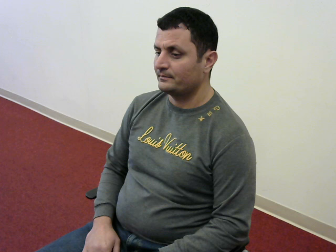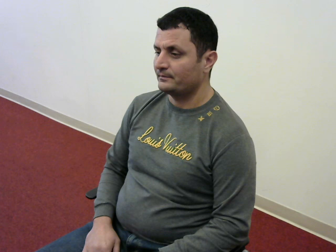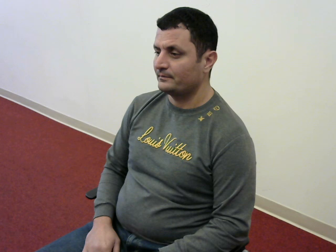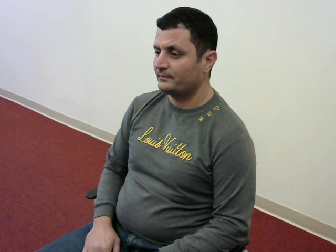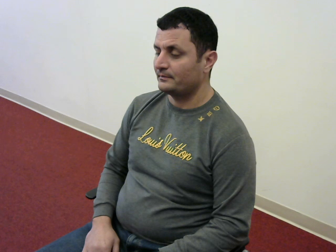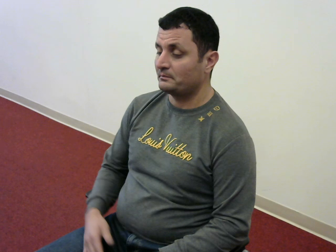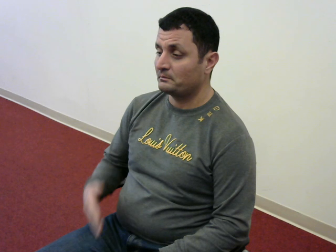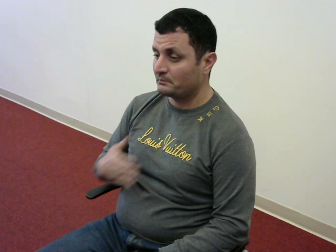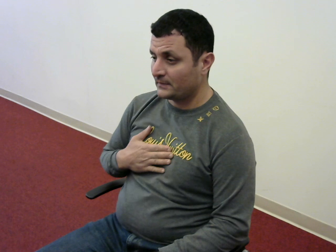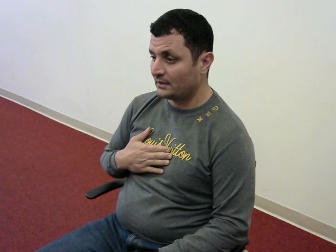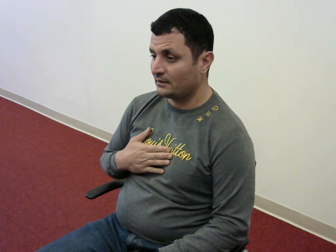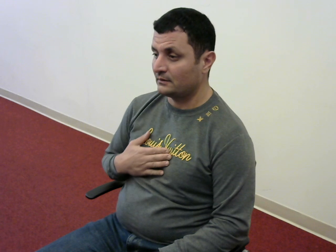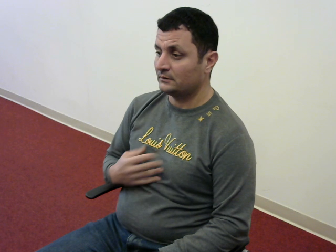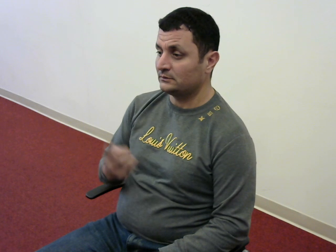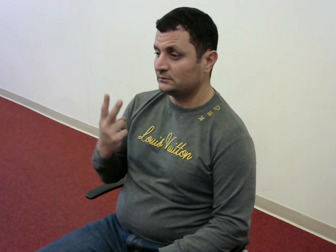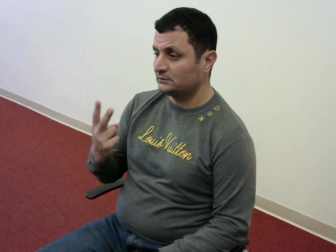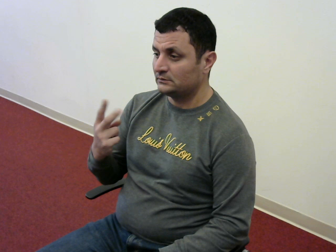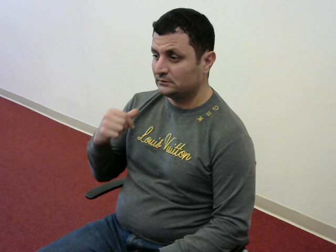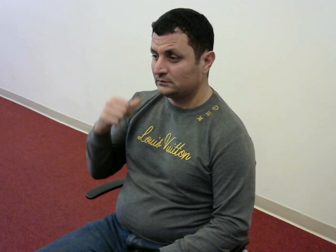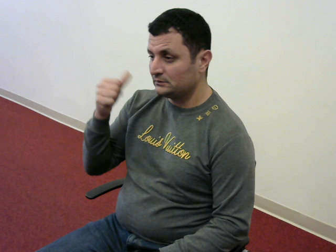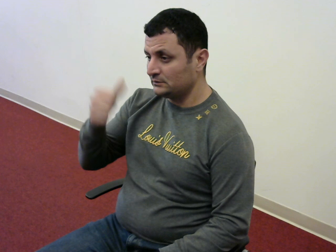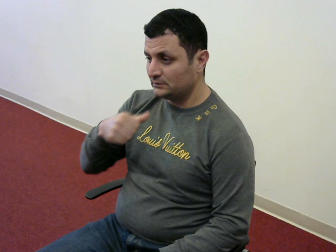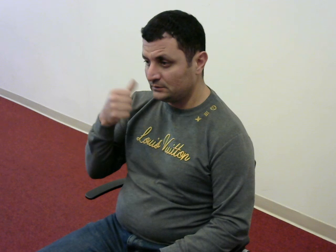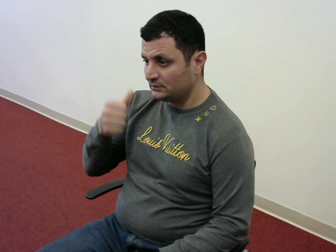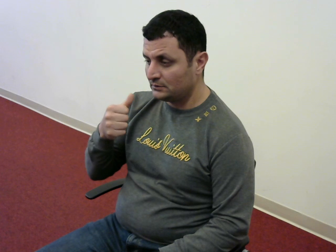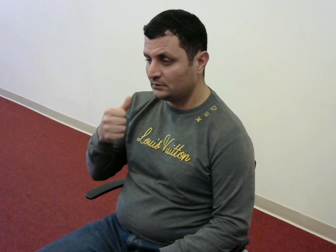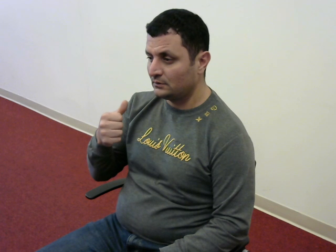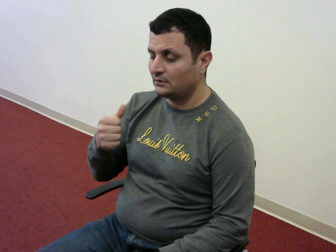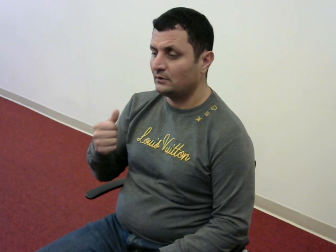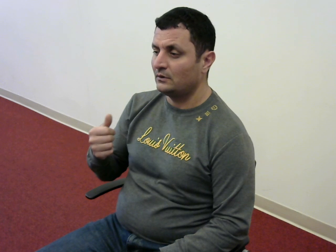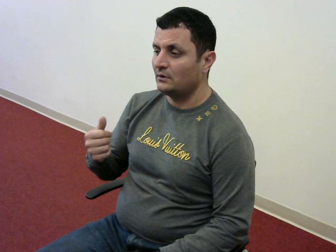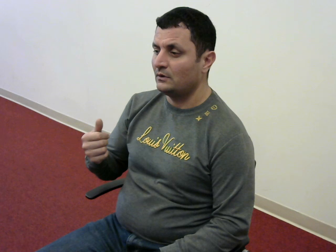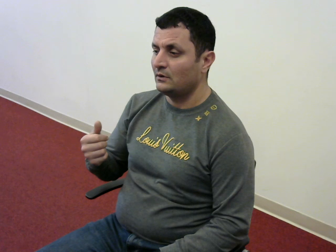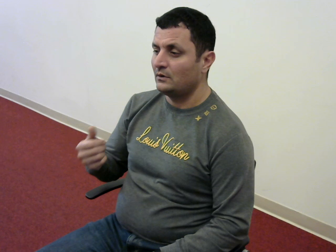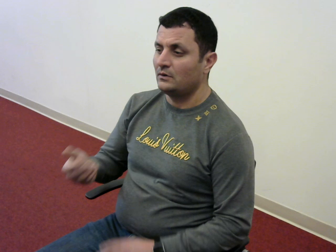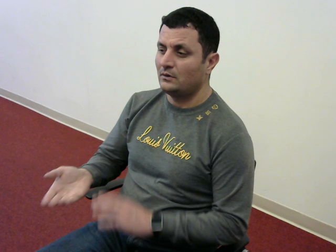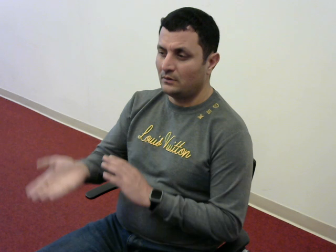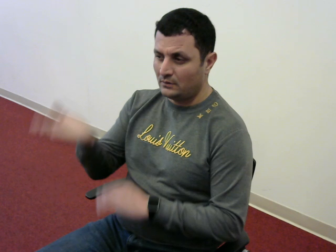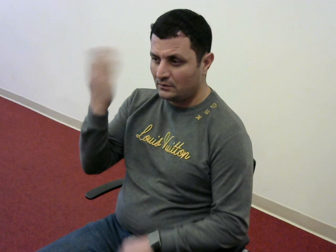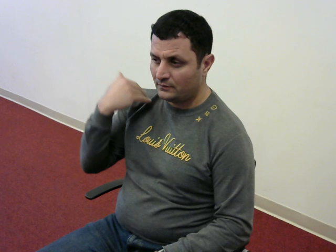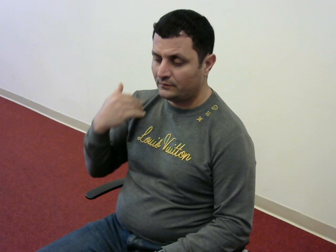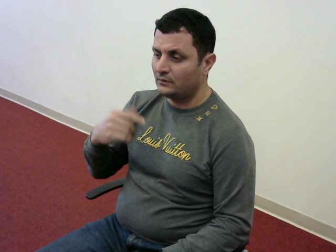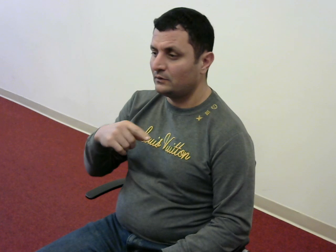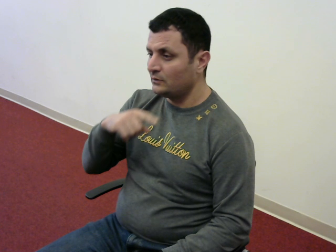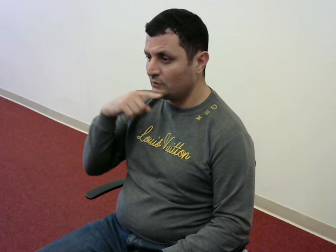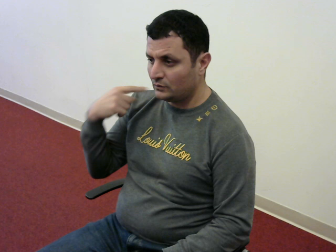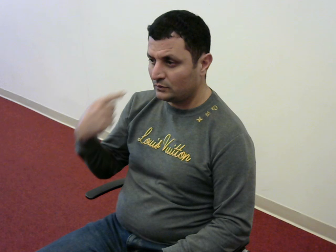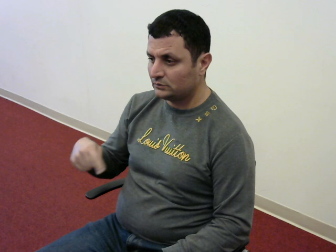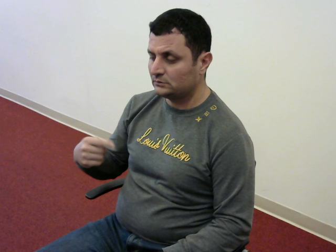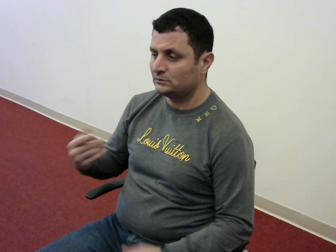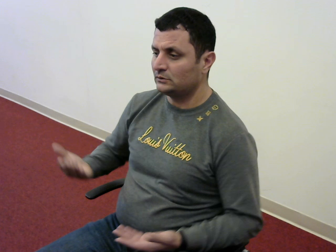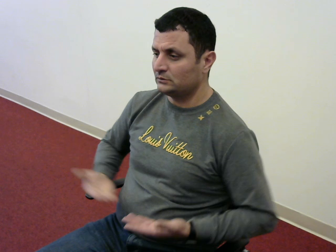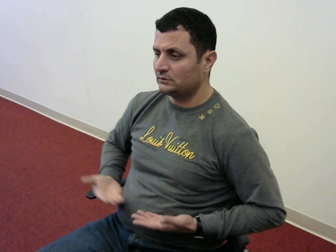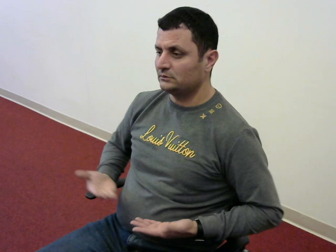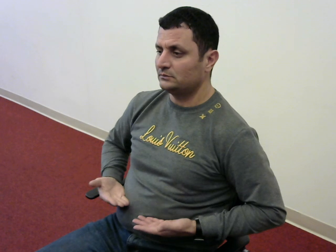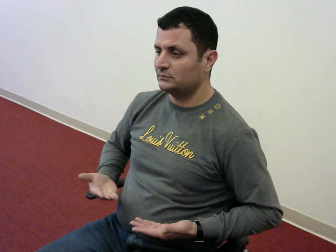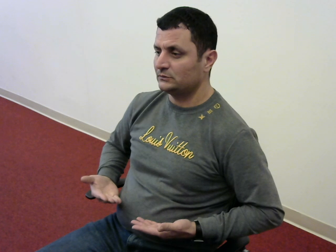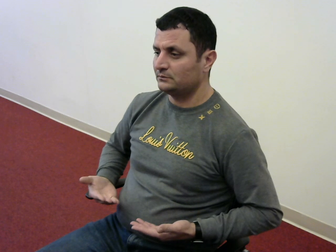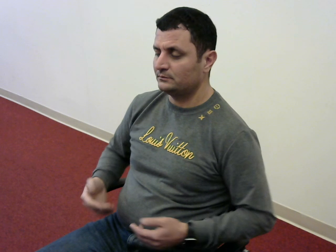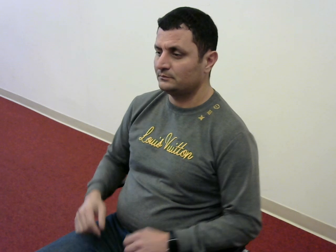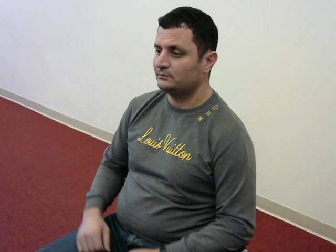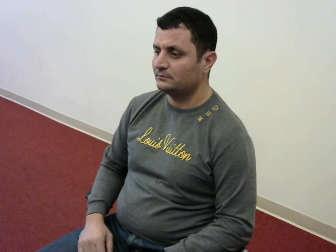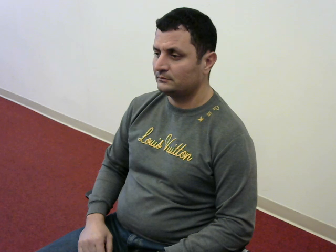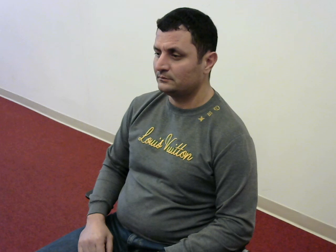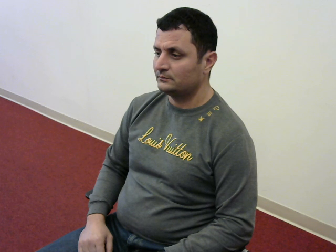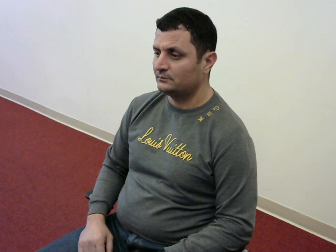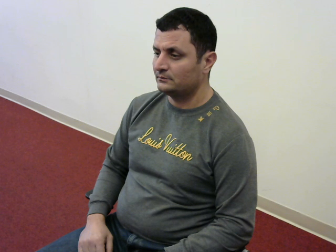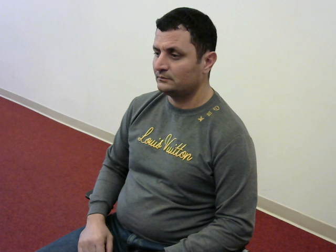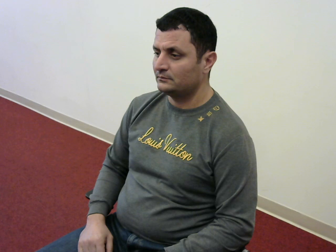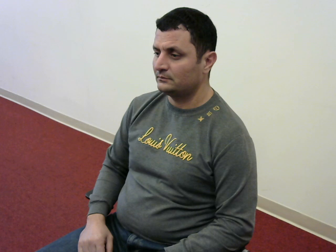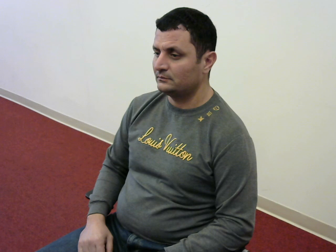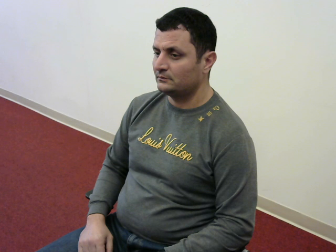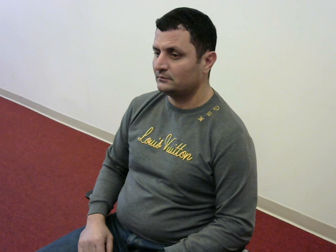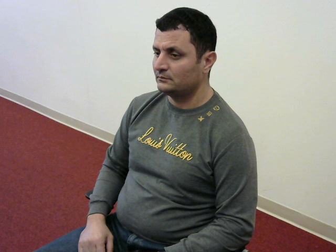Mən iki il öncə Rusiyada yaşayırdım